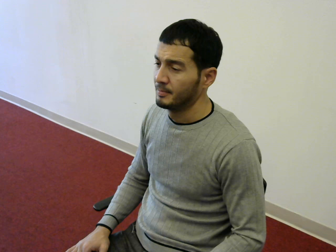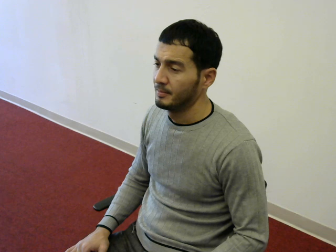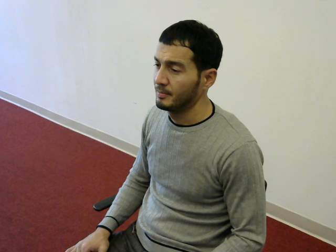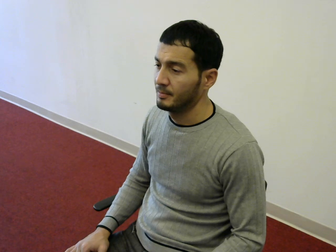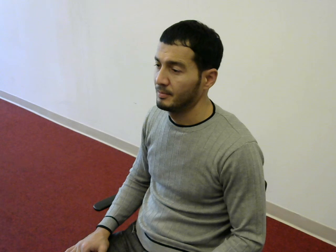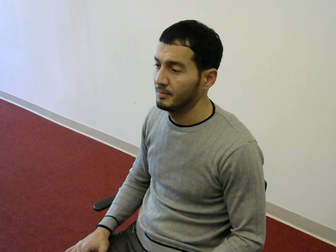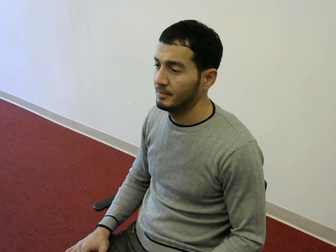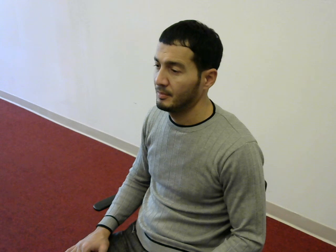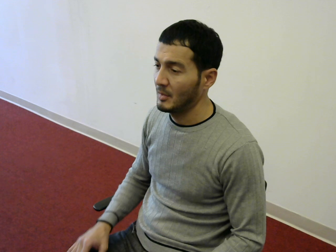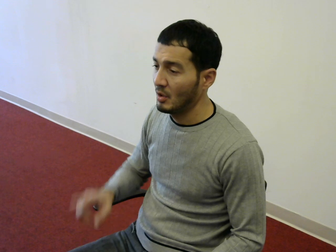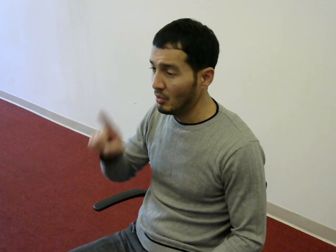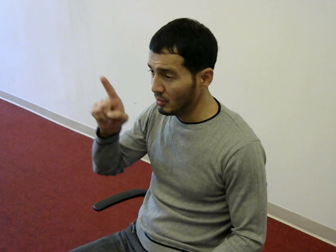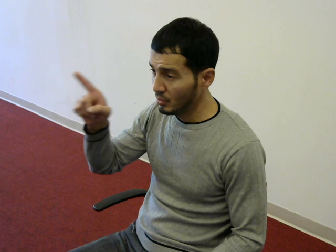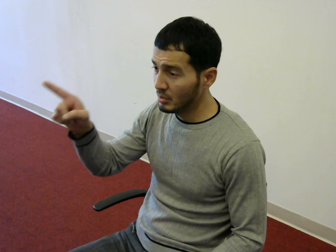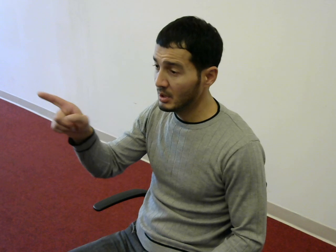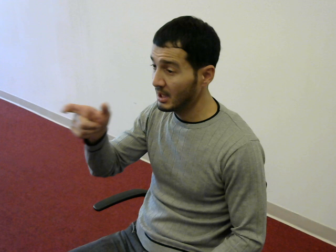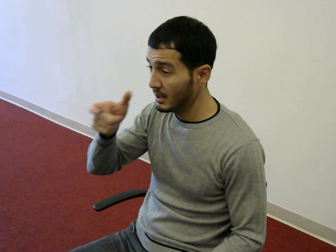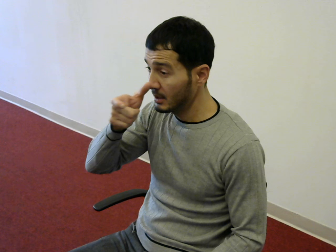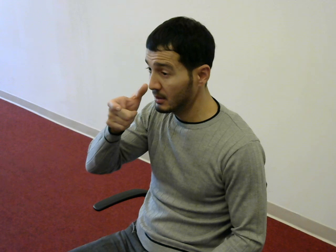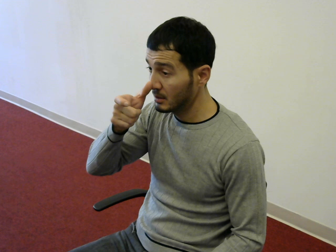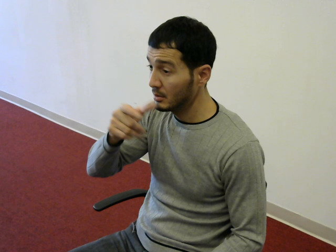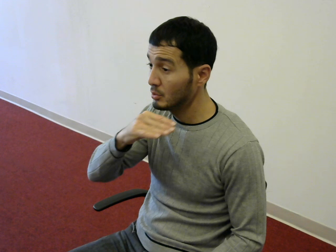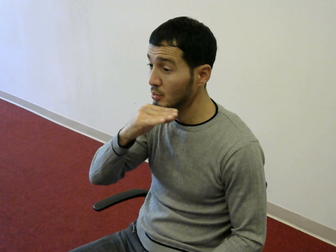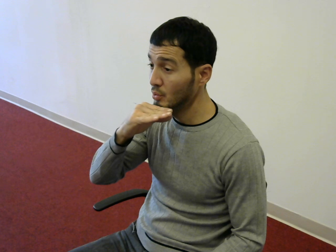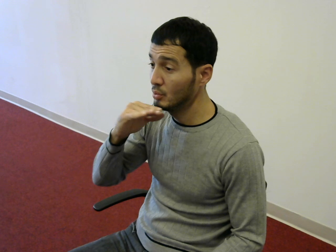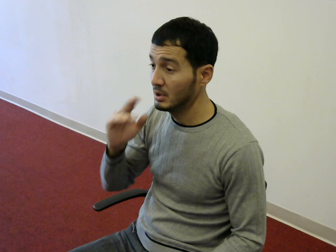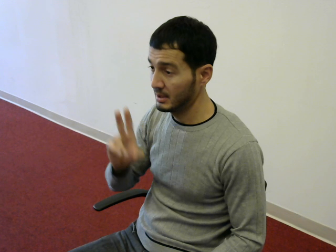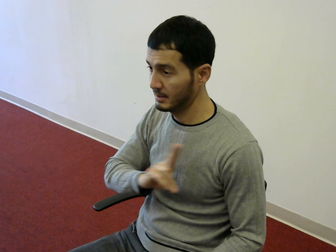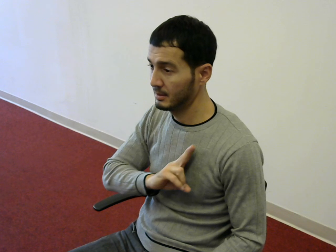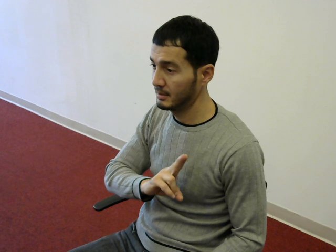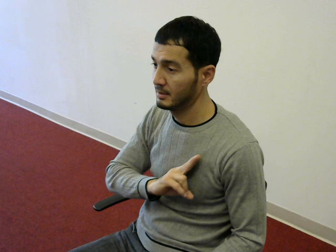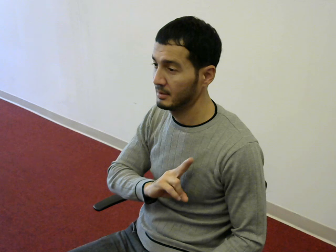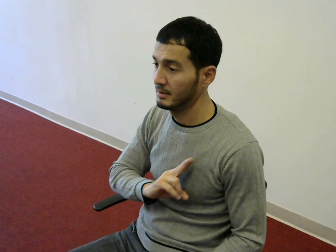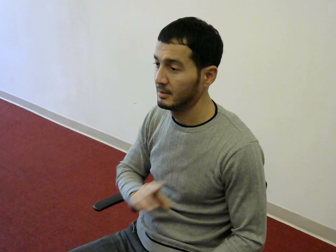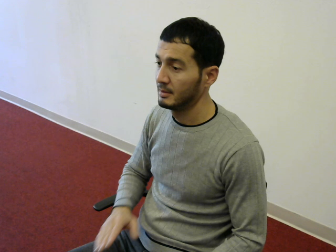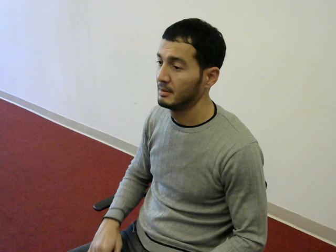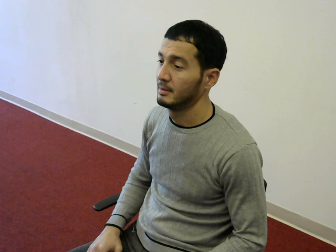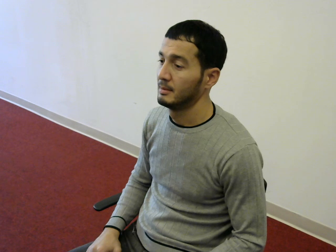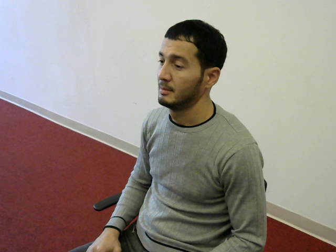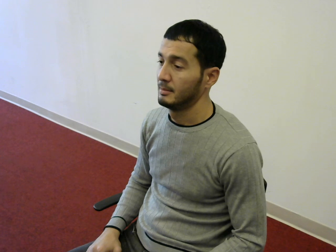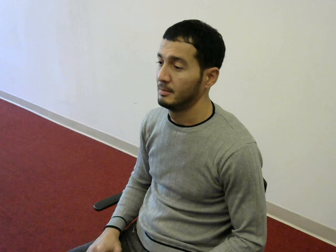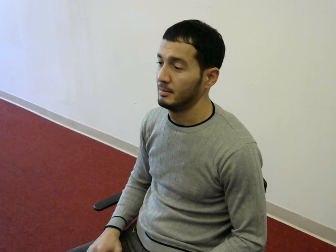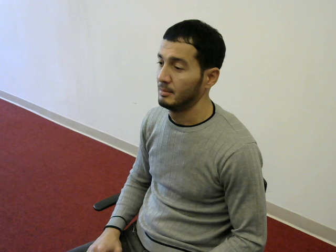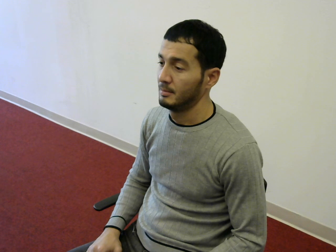O itləri çox sevir